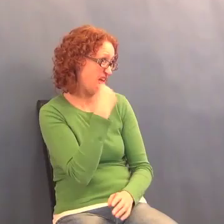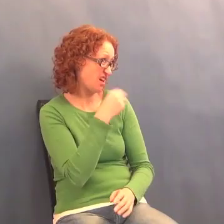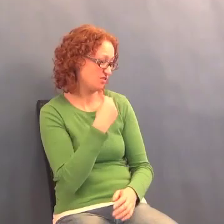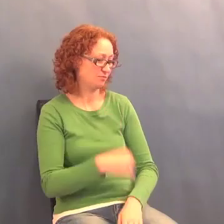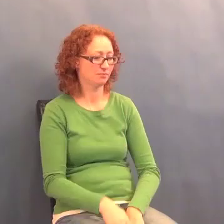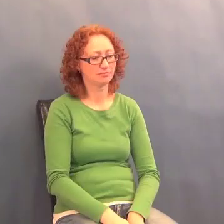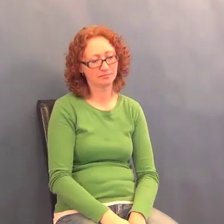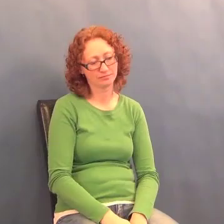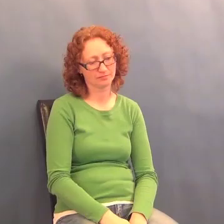Ale na plaży?